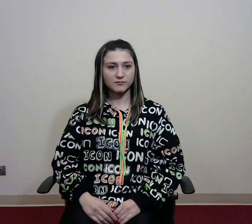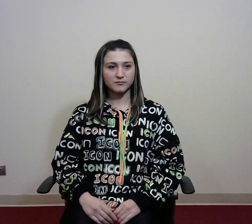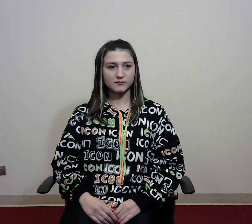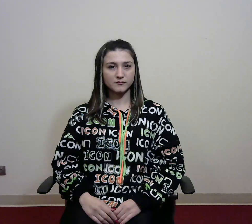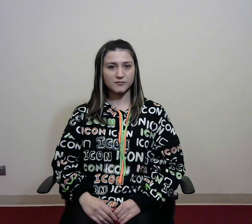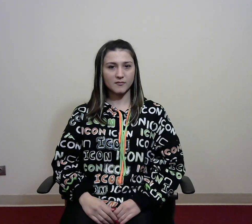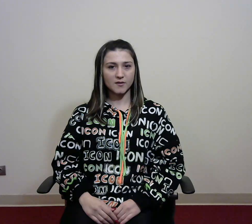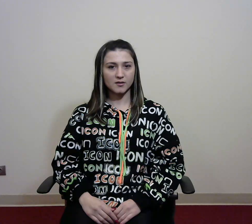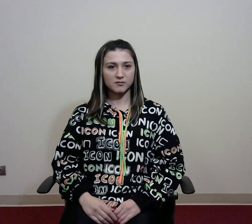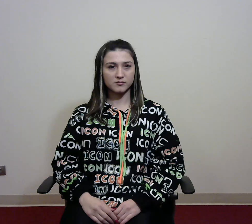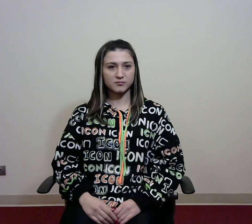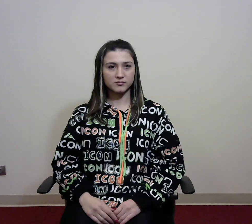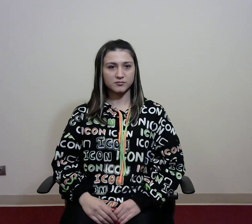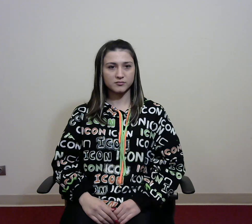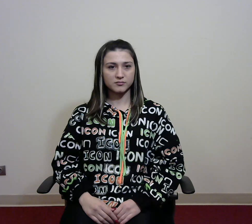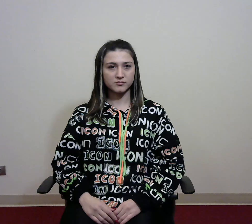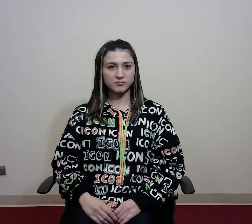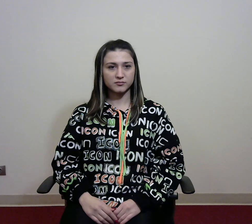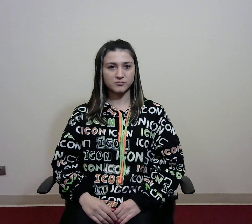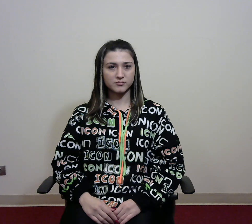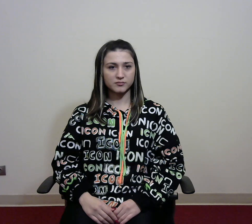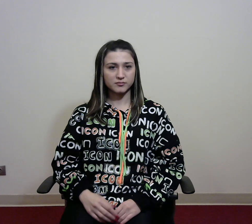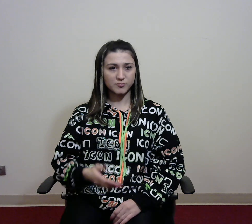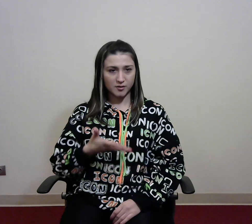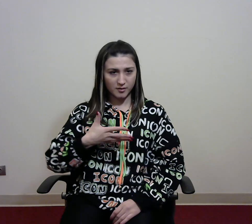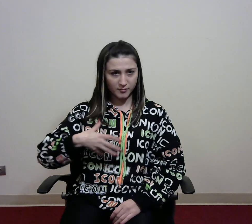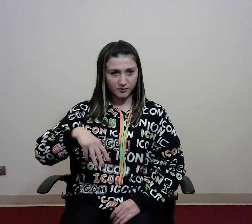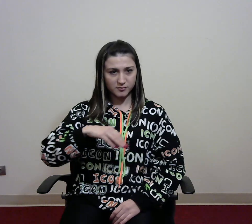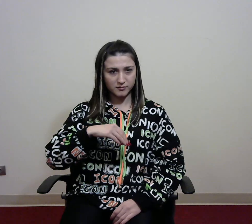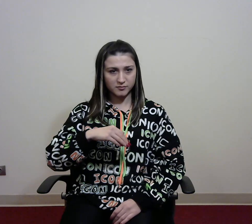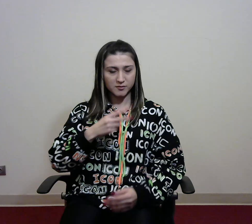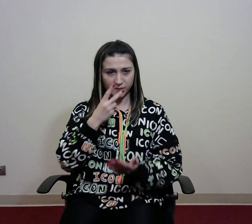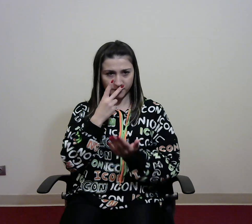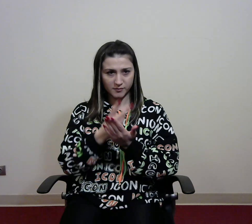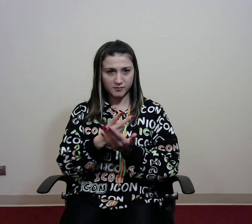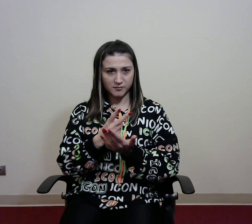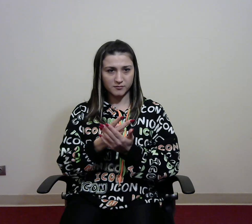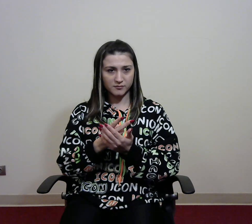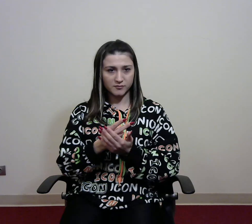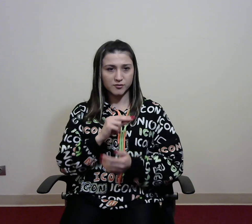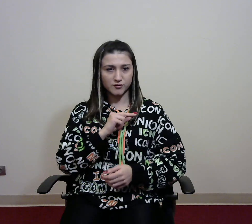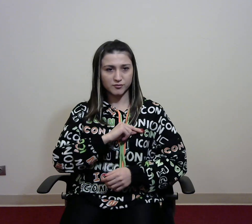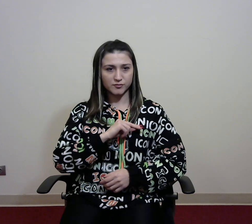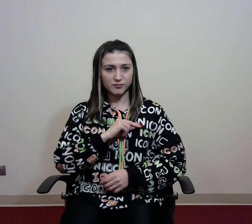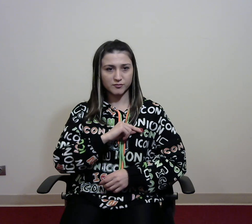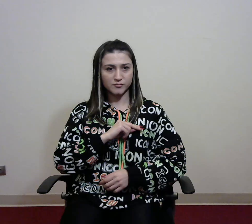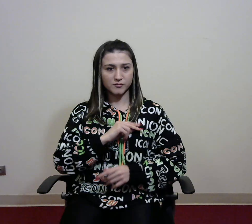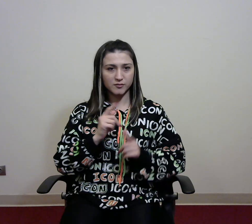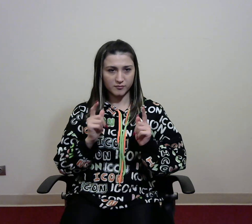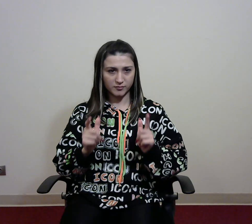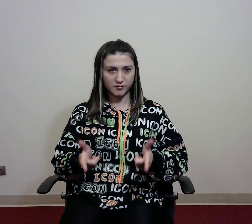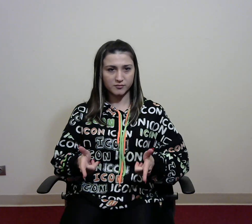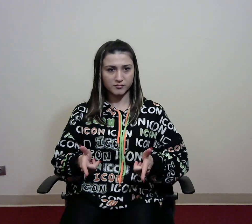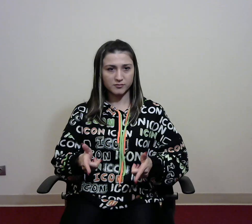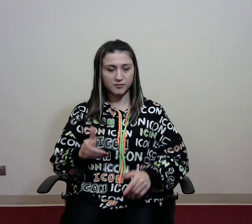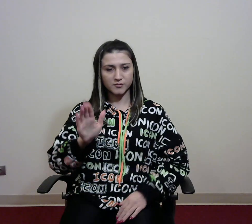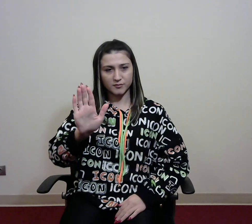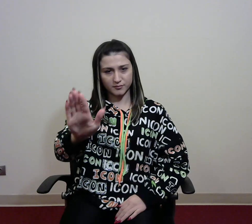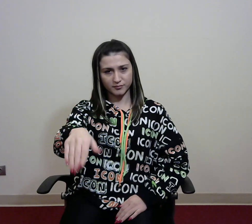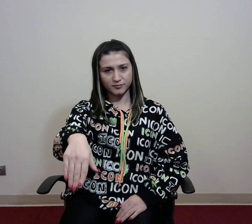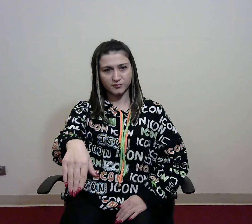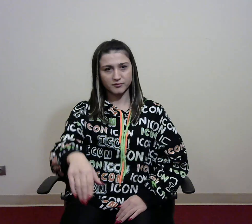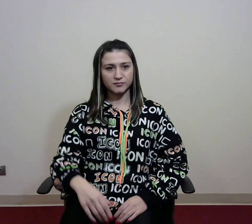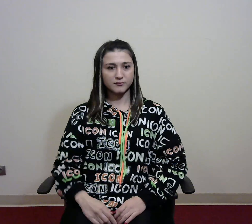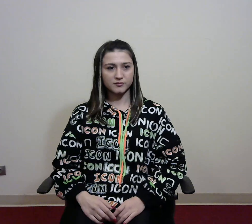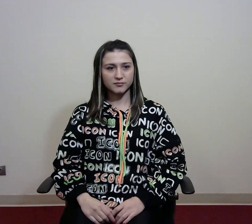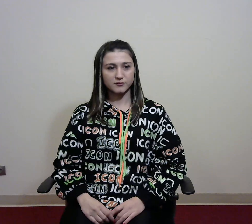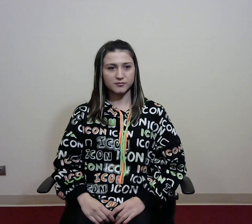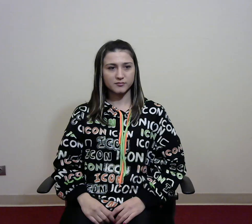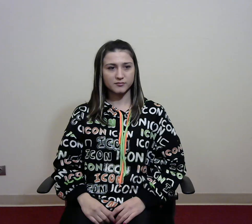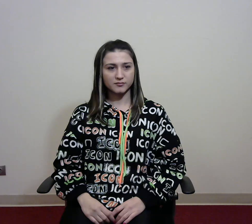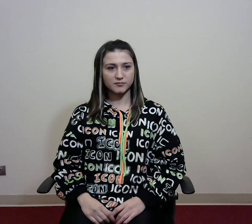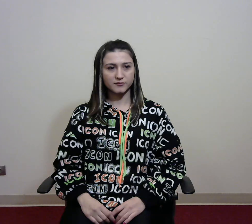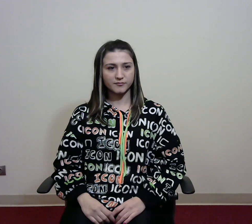Biz göstərilən işdən razı qaldıq